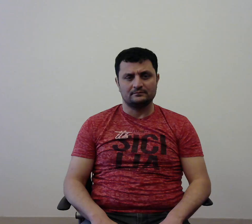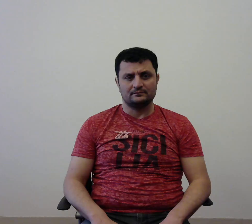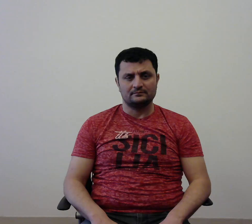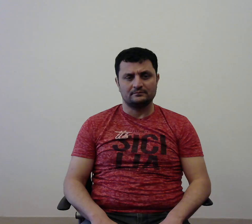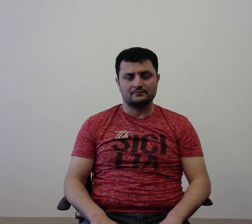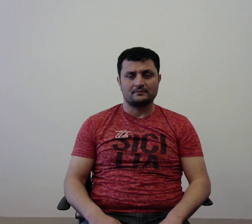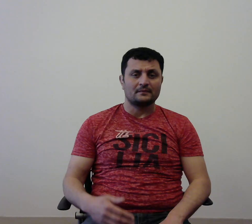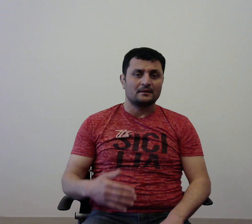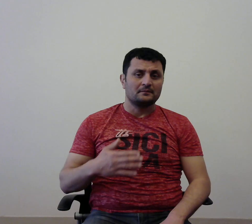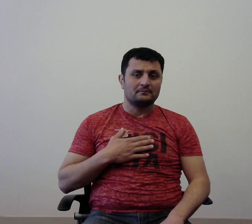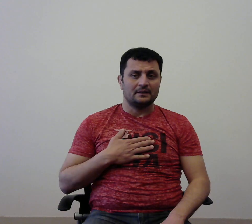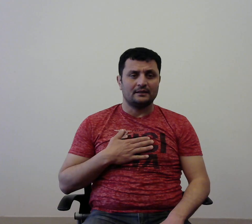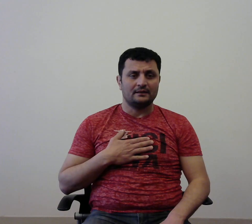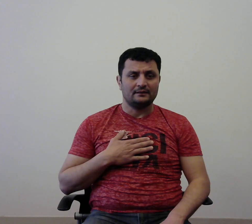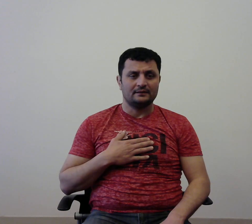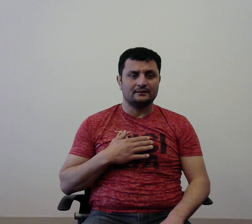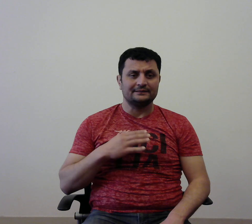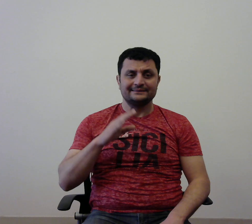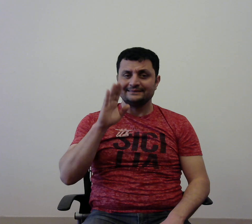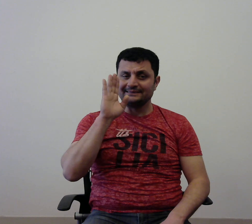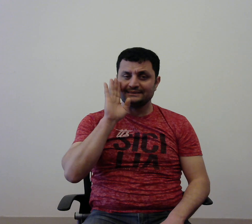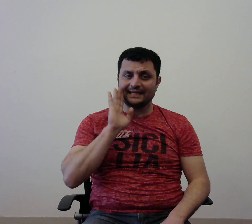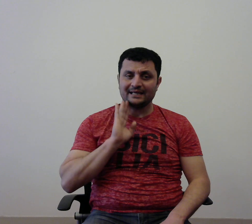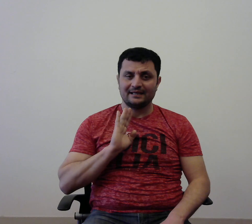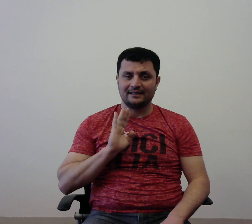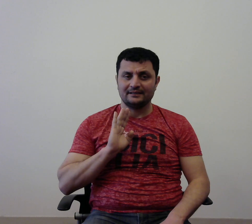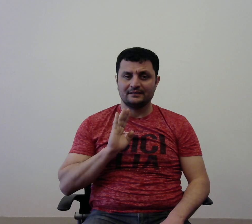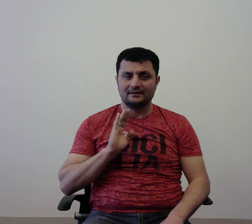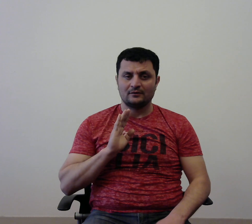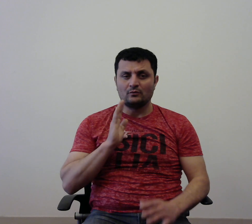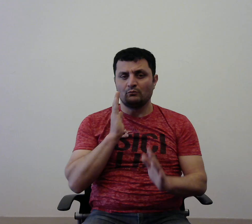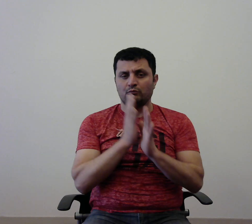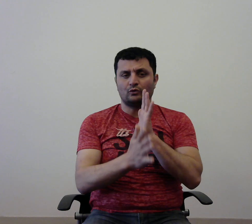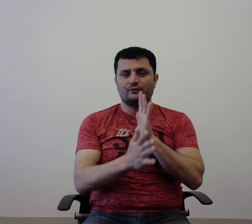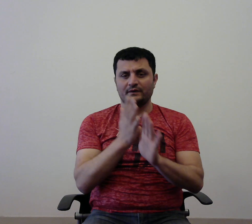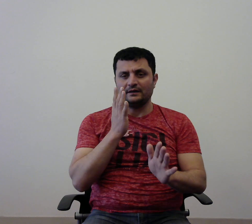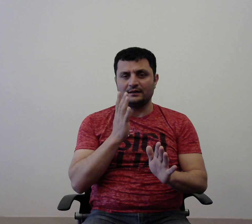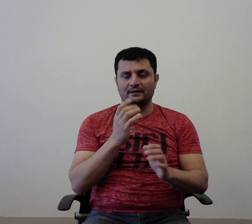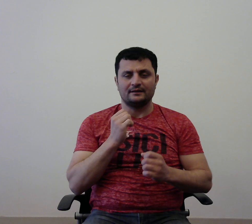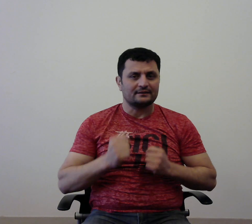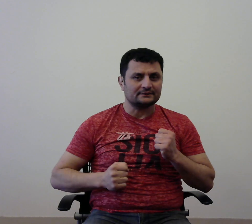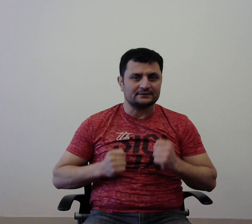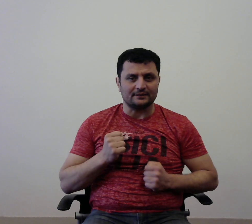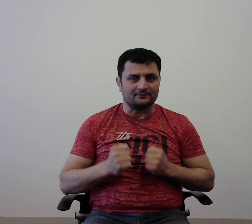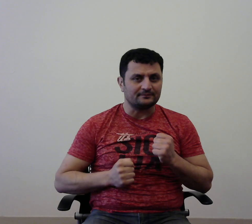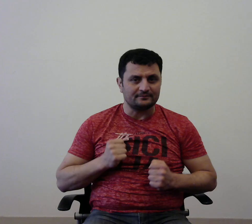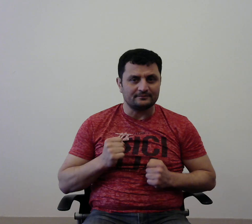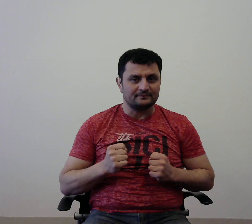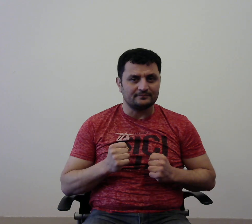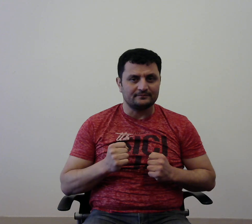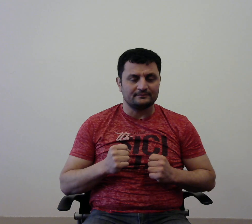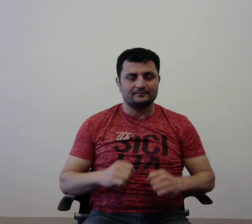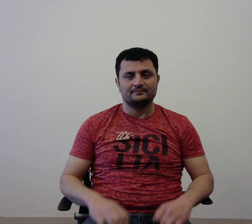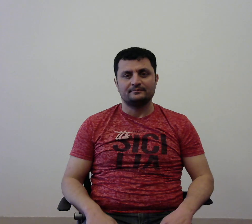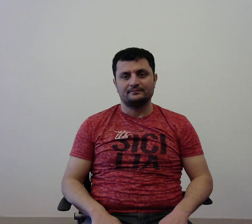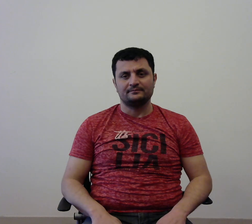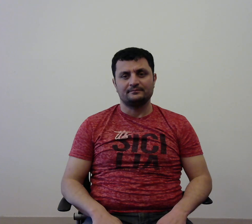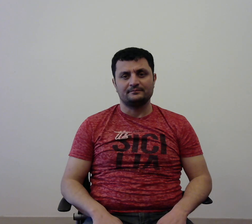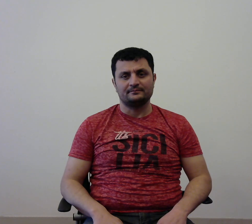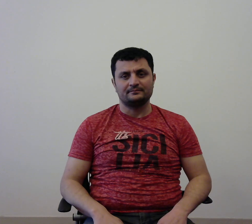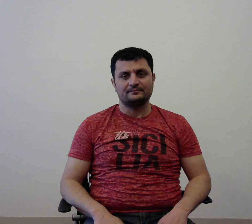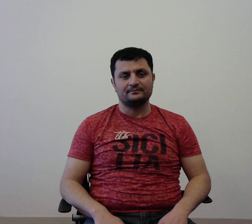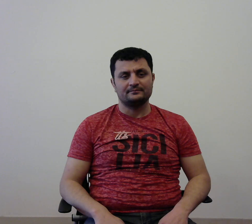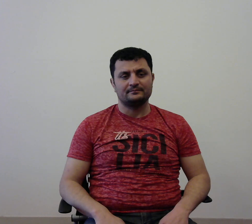Mən səhərlər bulvarda qaçıram